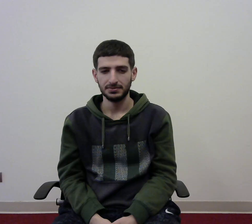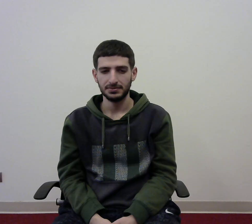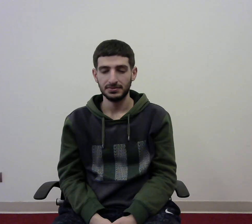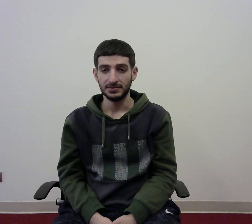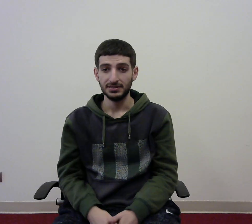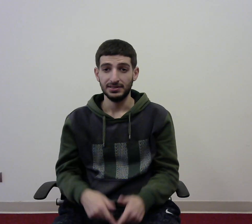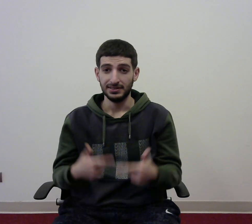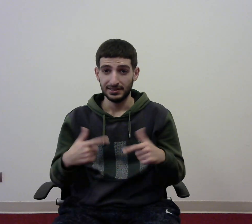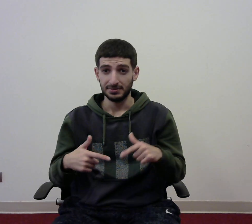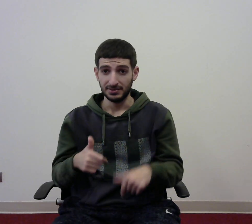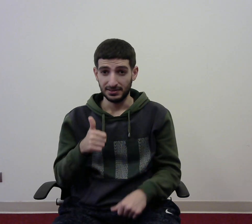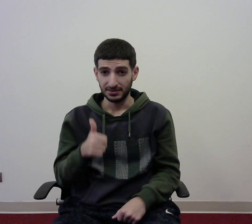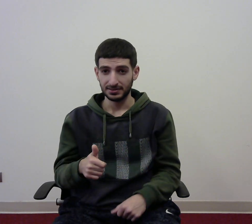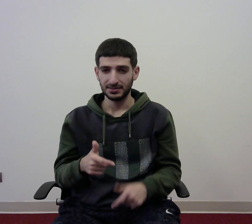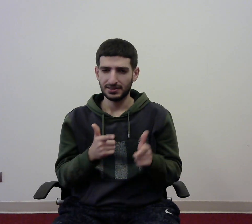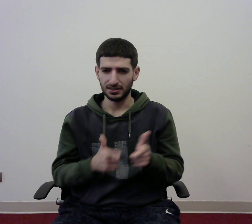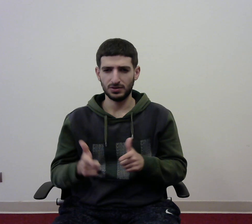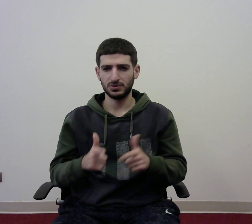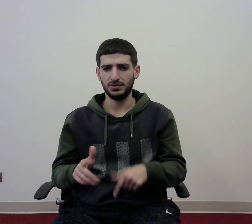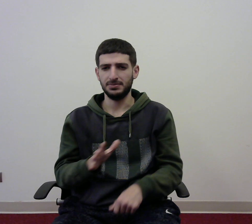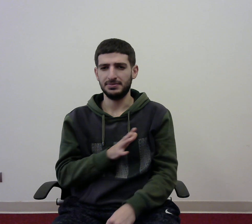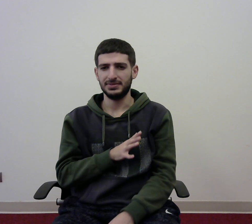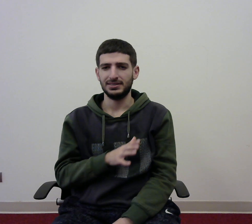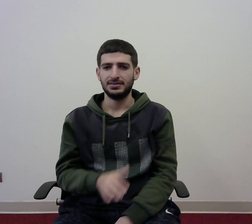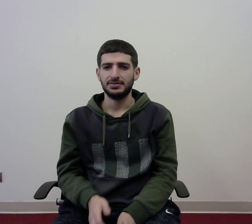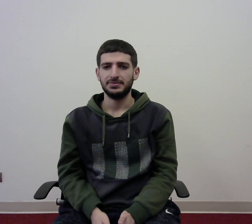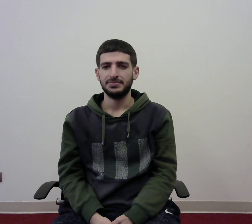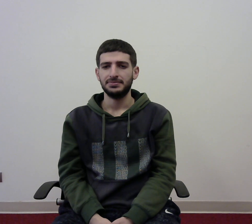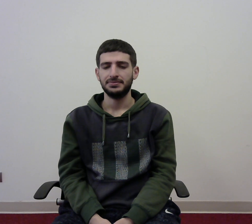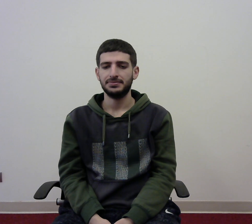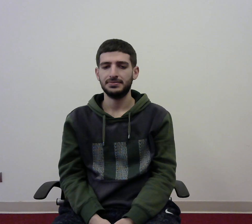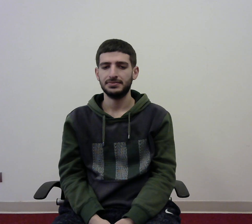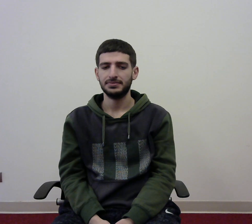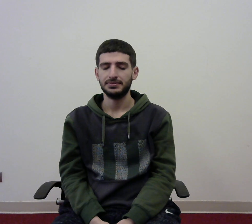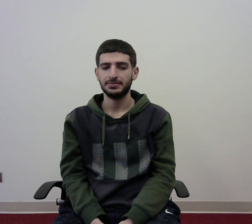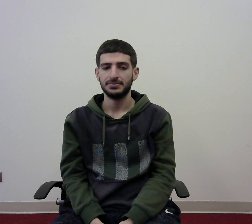İmtahana yaxşı hazırlaşmışam